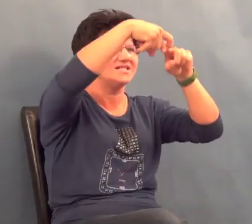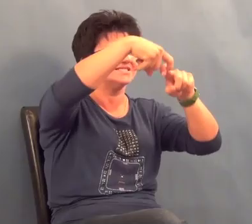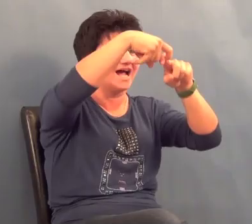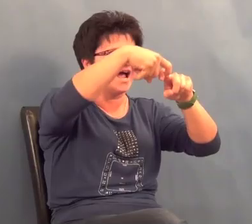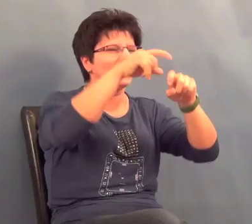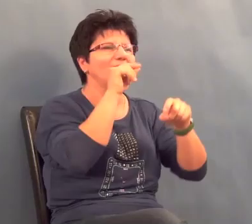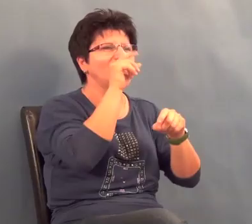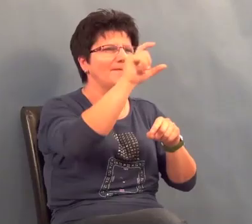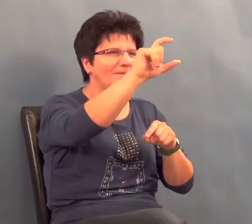To mały ptaszek.